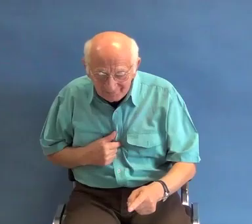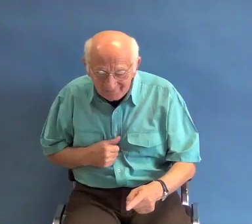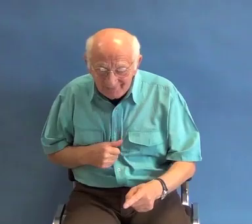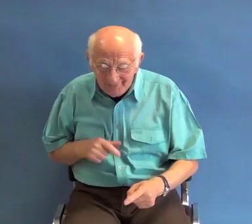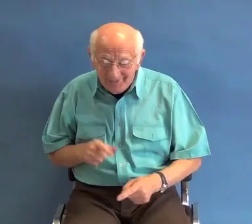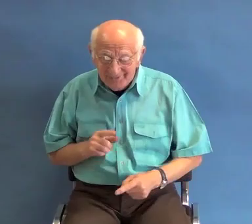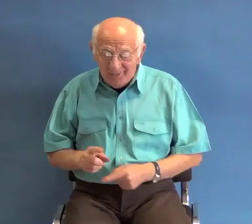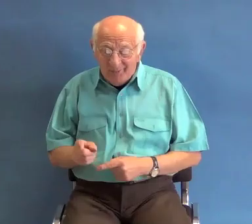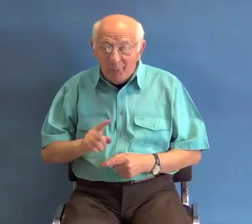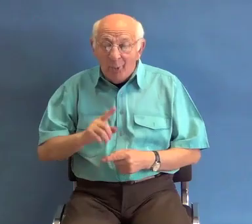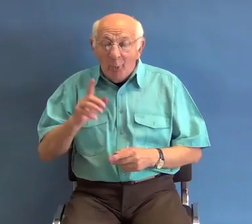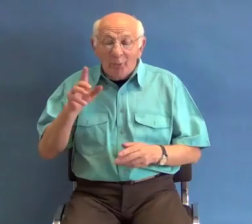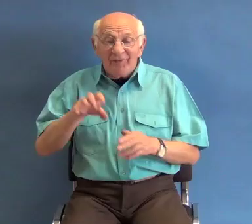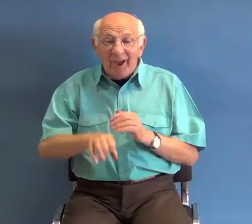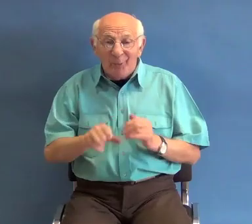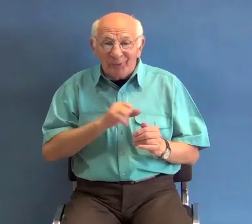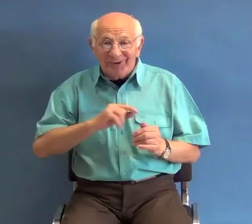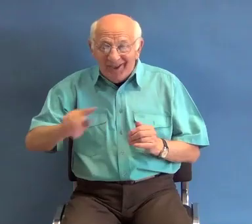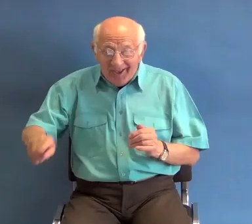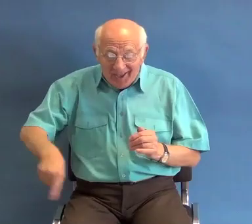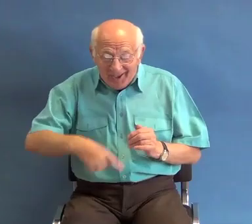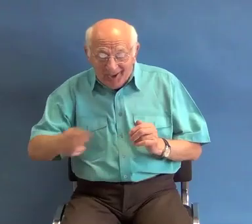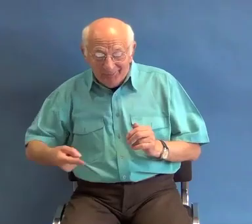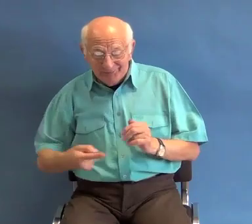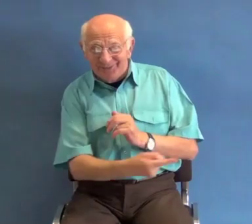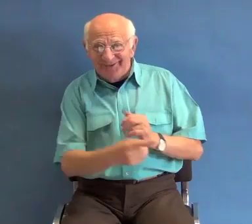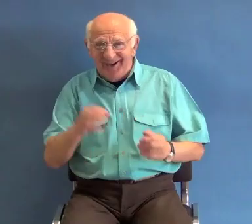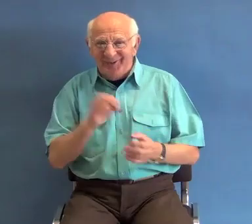Urwało się koło i akurat tam się potoczyło.